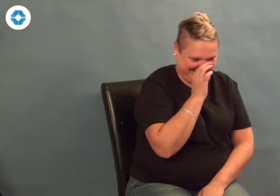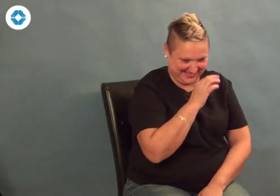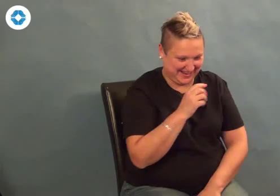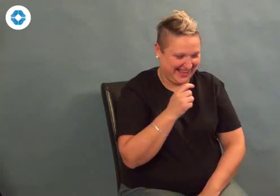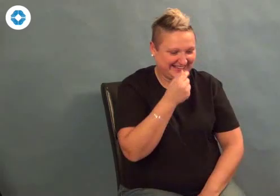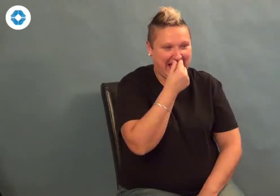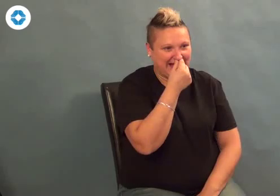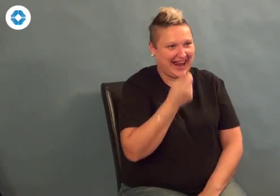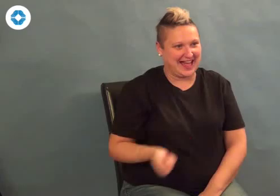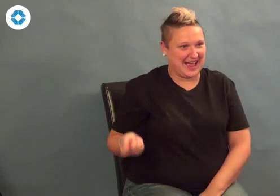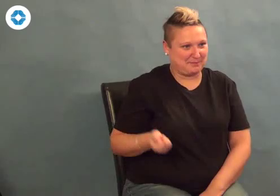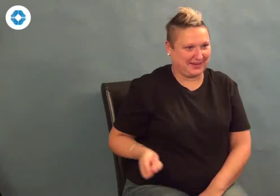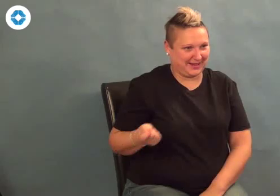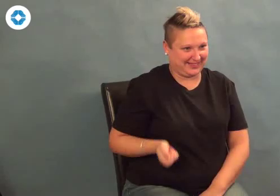Charlie Chaplin.